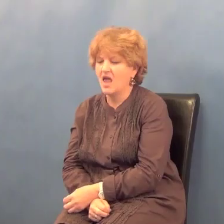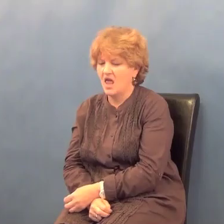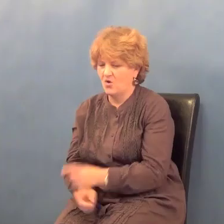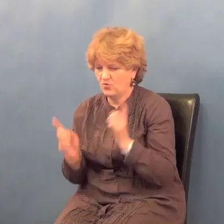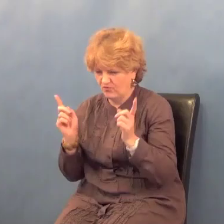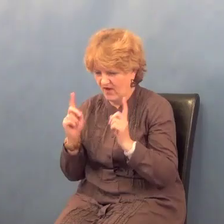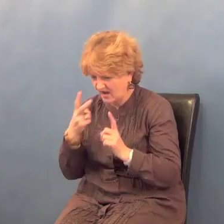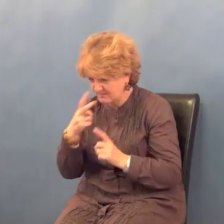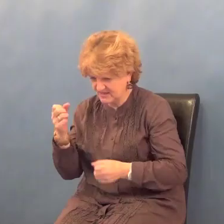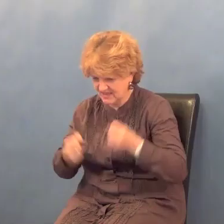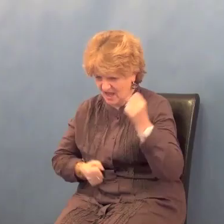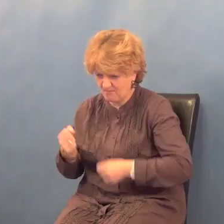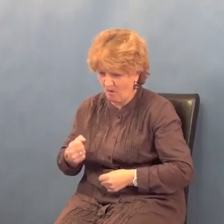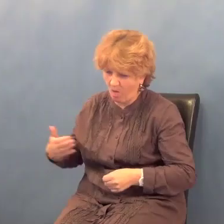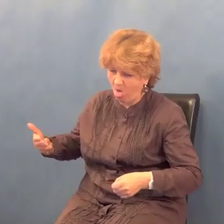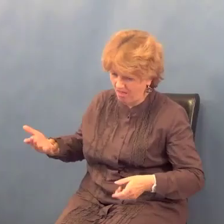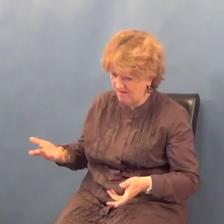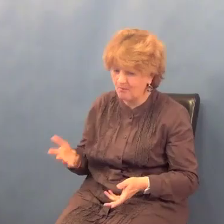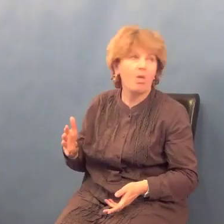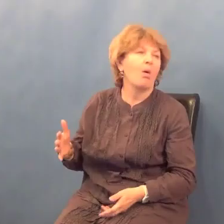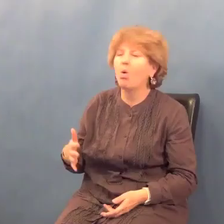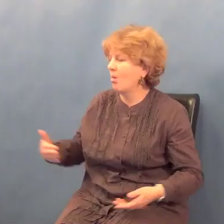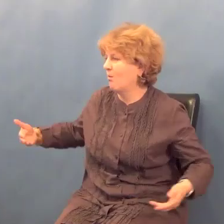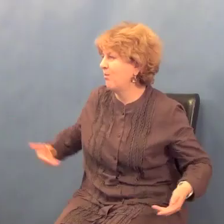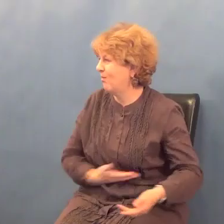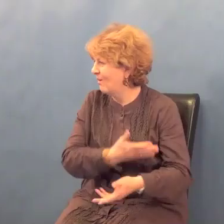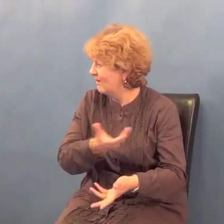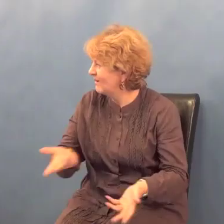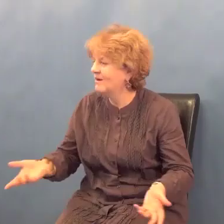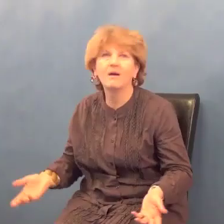Uwaga na samochód, przez nieuwagę samochód może kogoś przejechać.